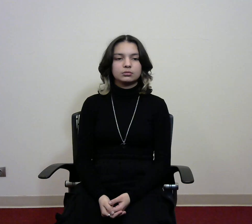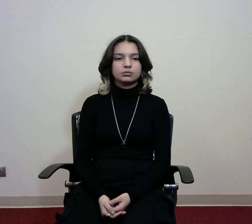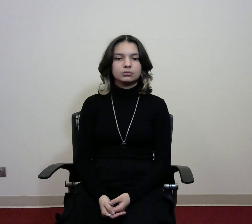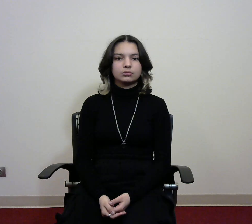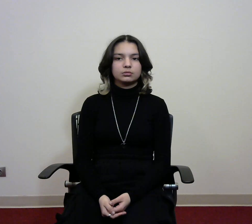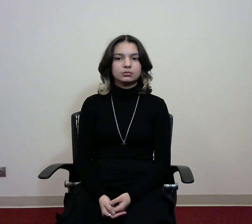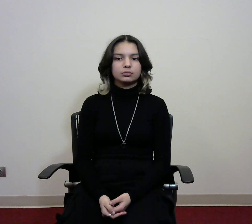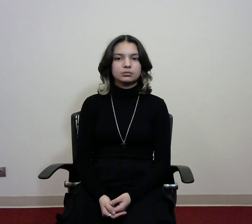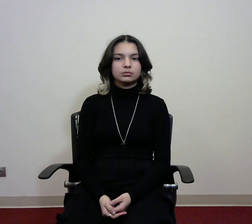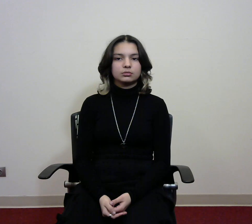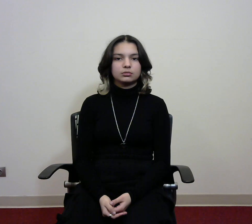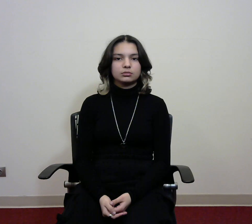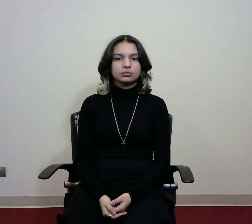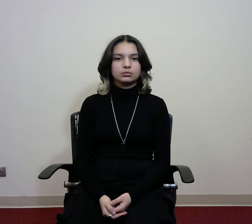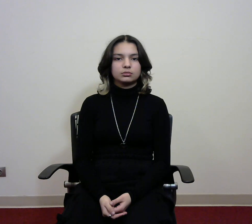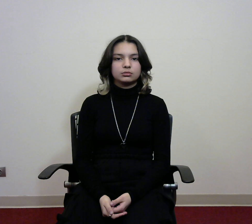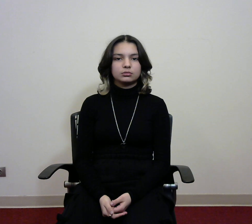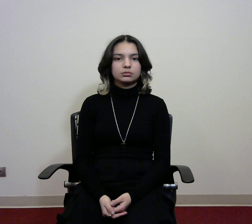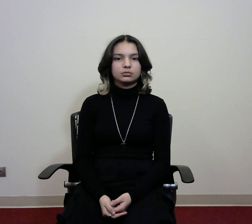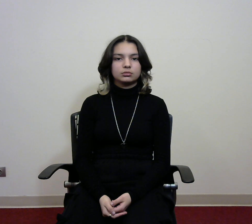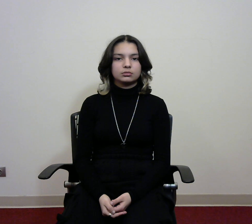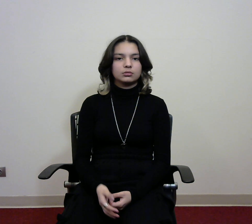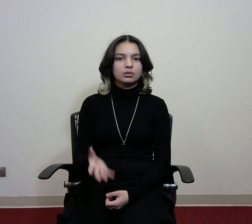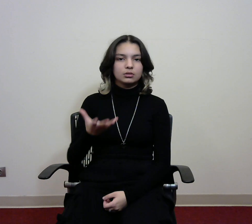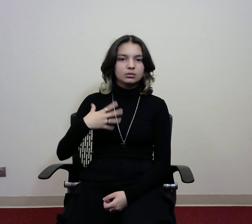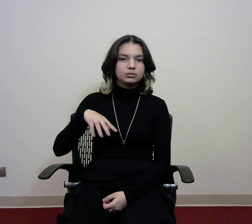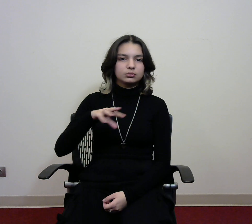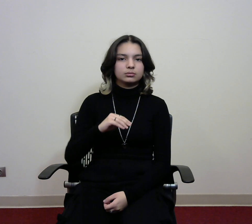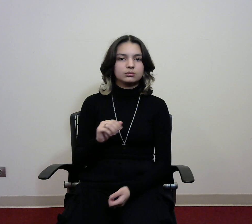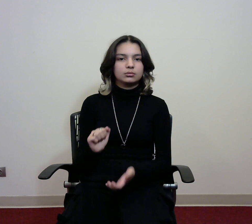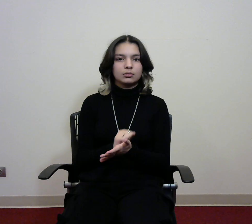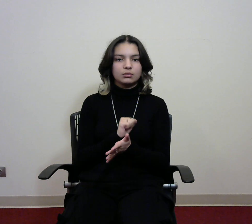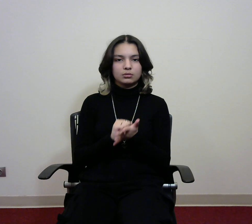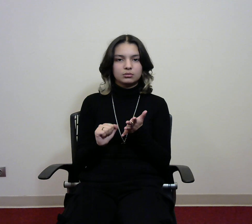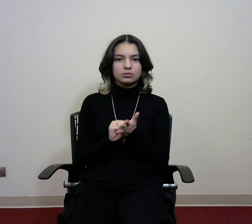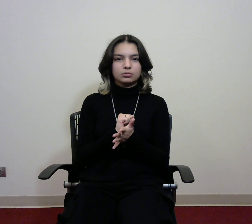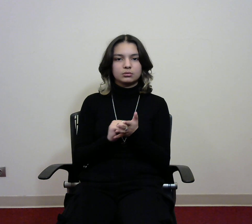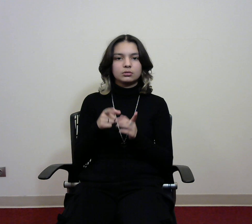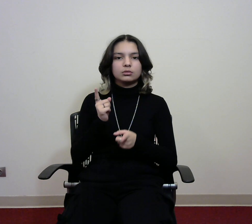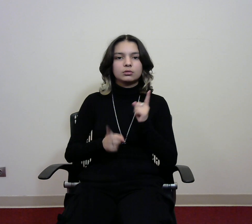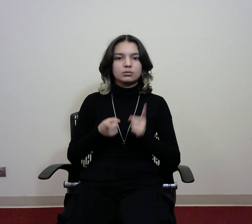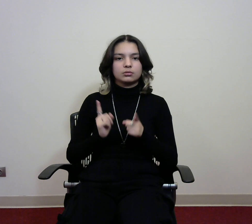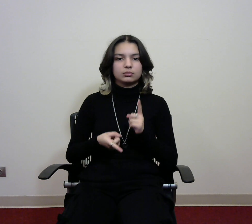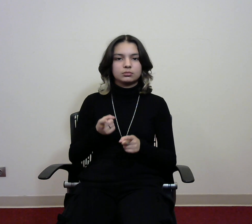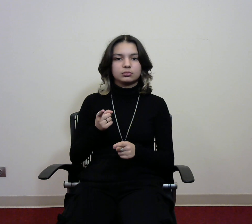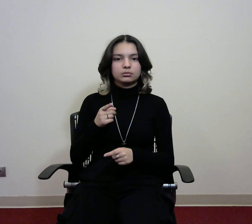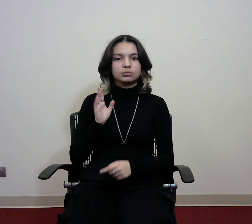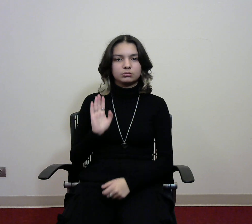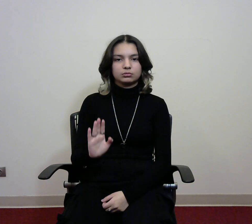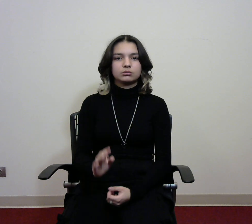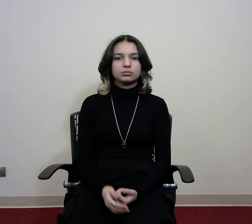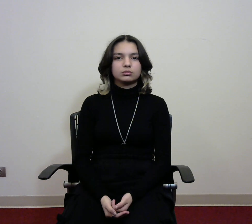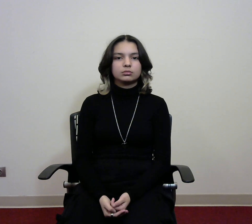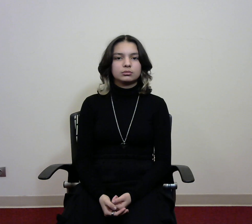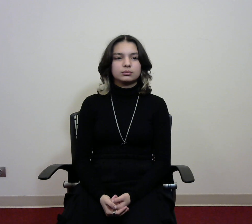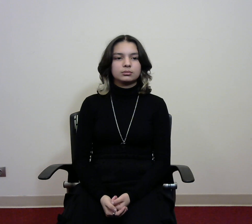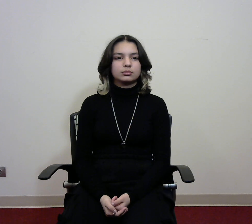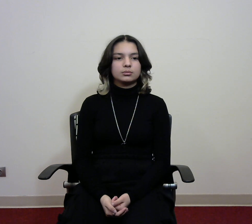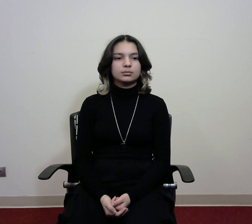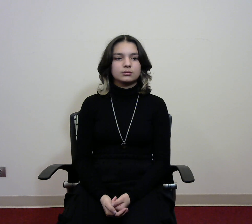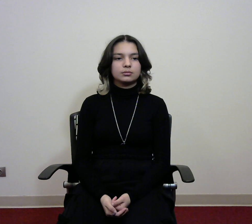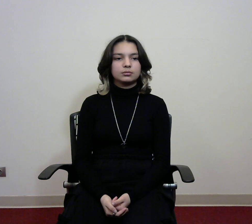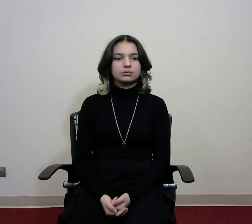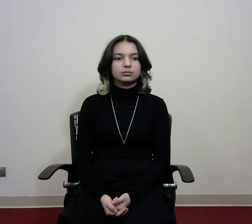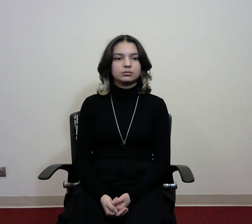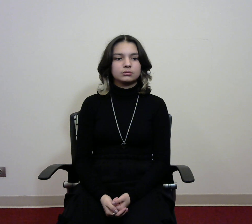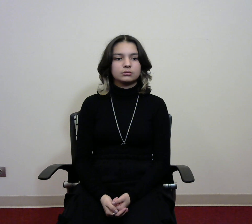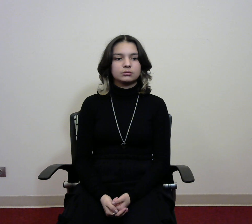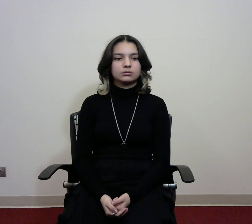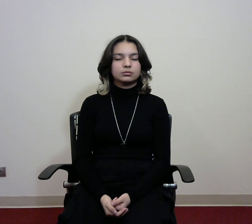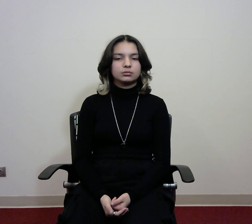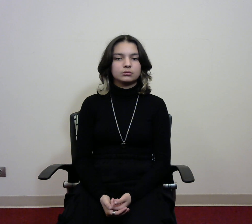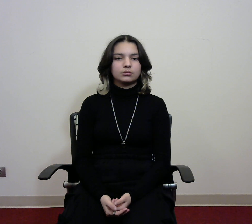Bütün sənədlərin əsli olmalıdır